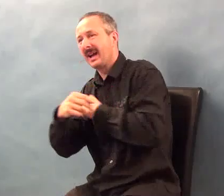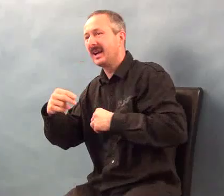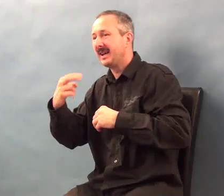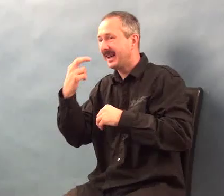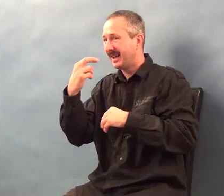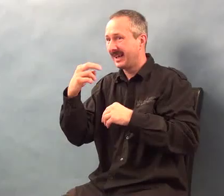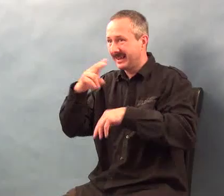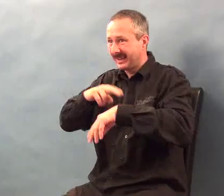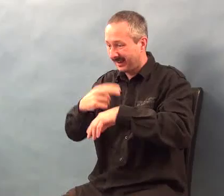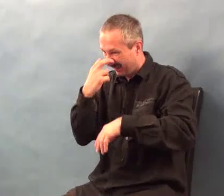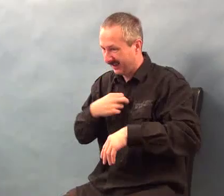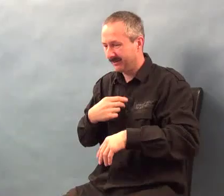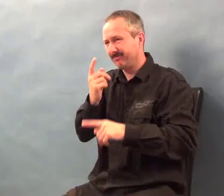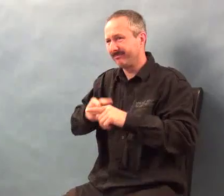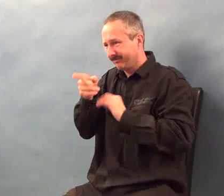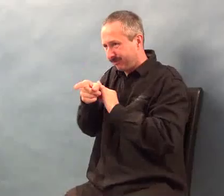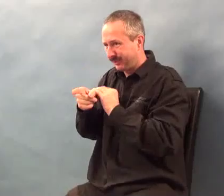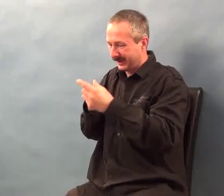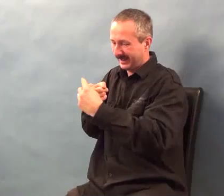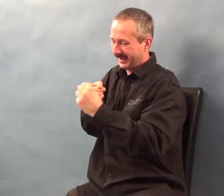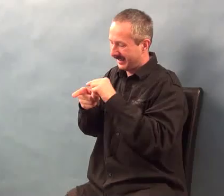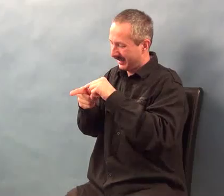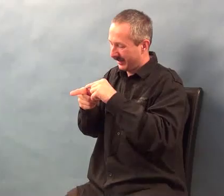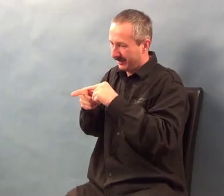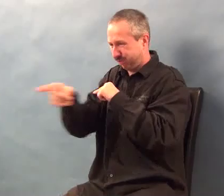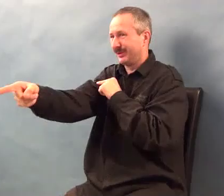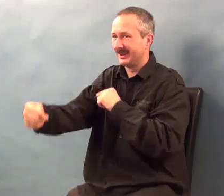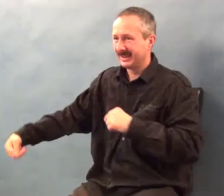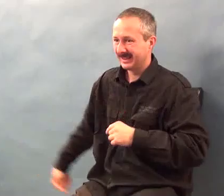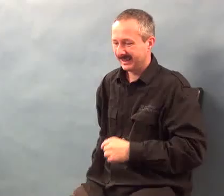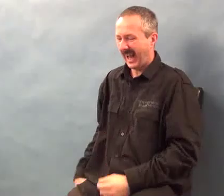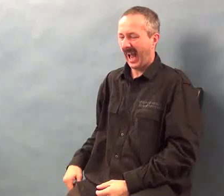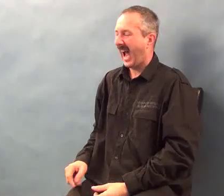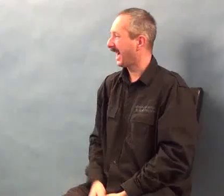Zegarek jest stanowczy, strzela prosto w jego dupę, aby go obudzić.